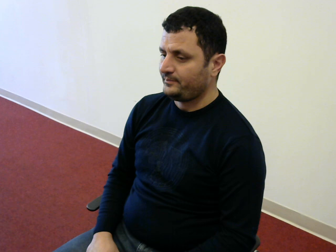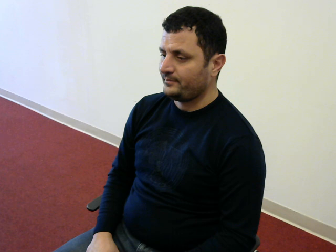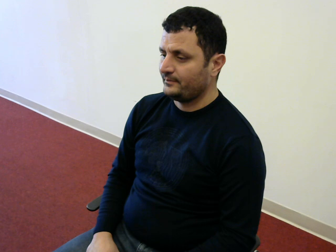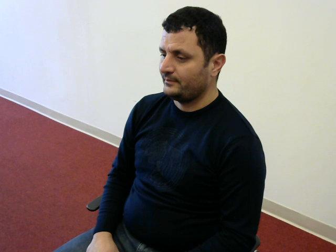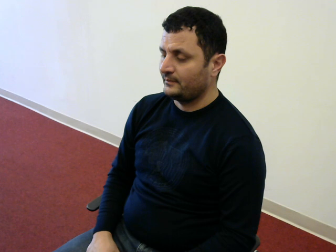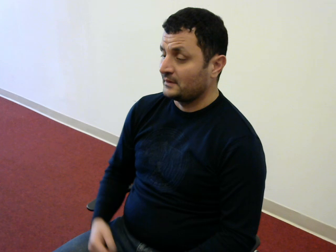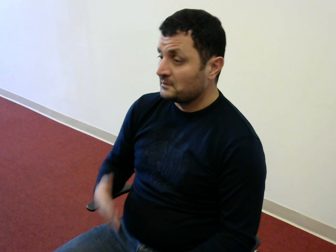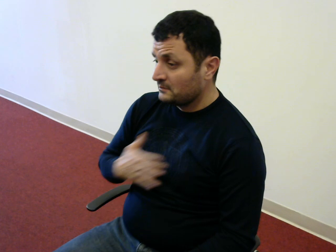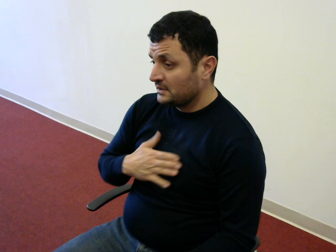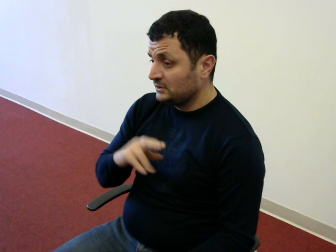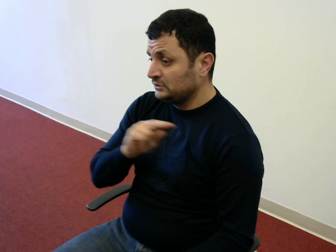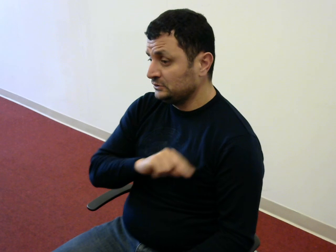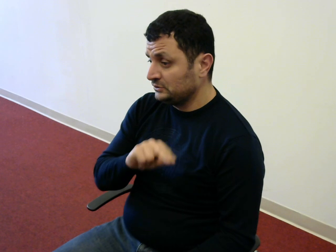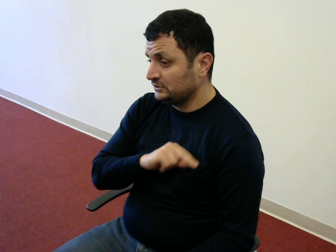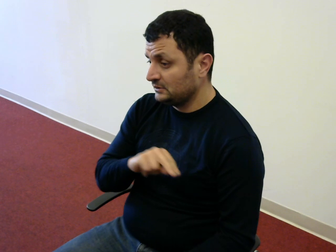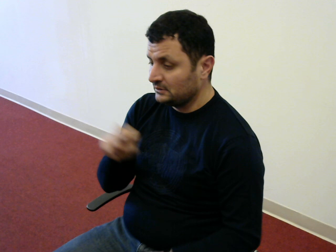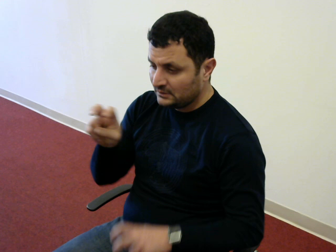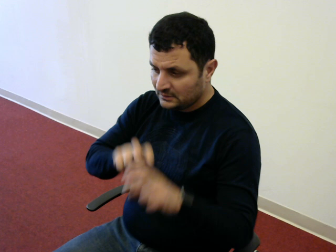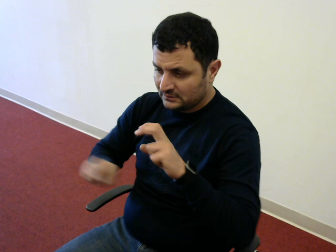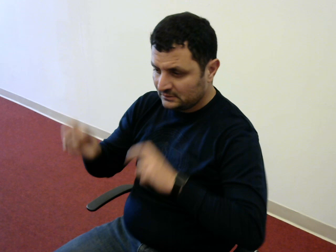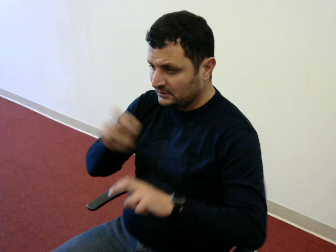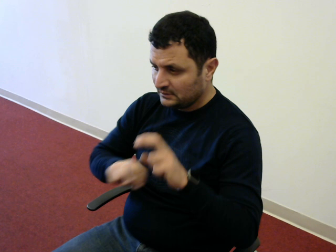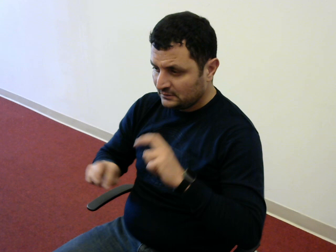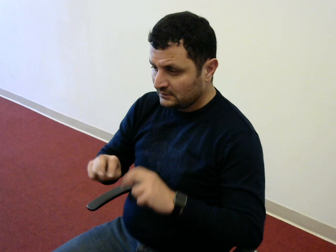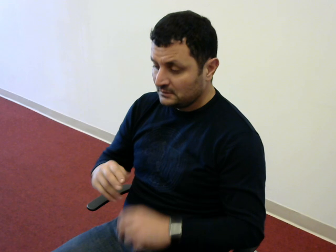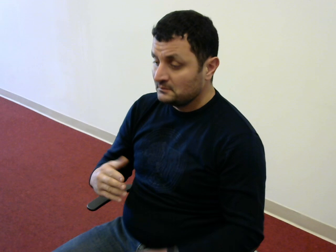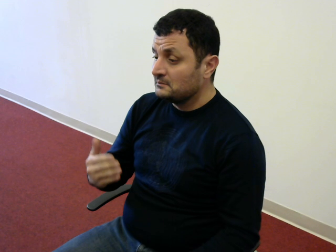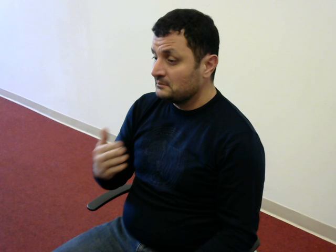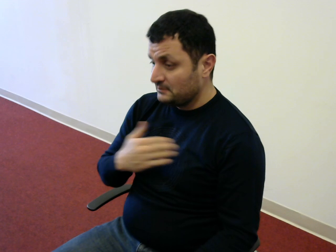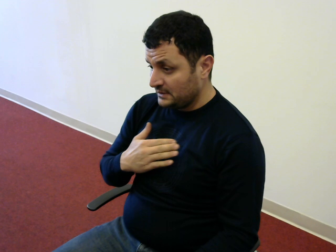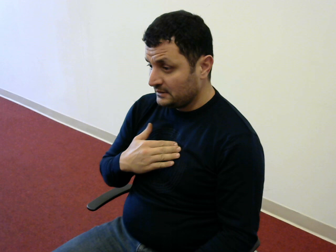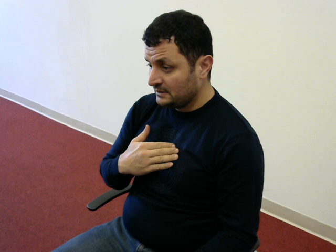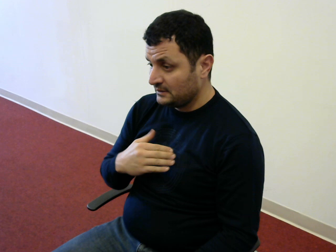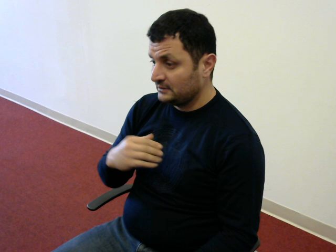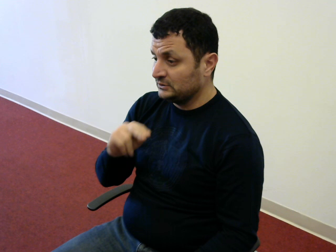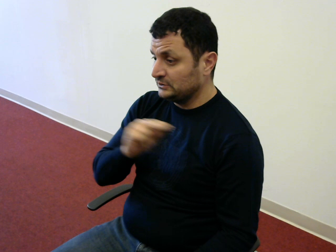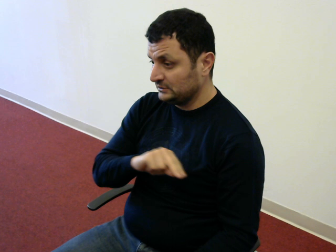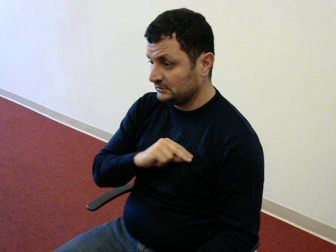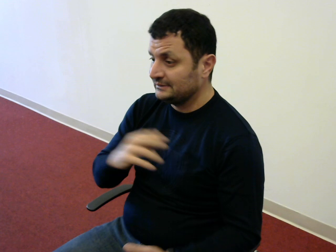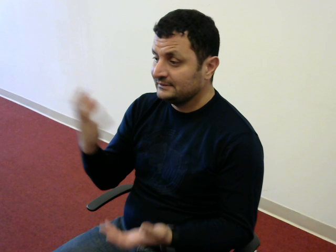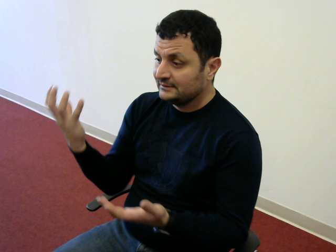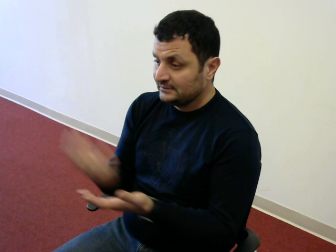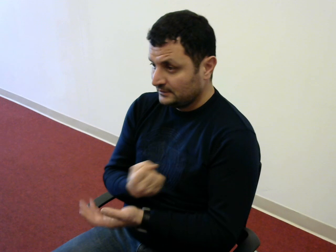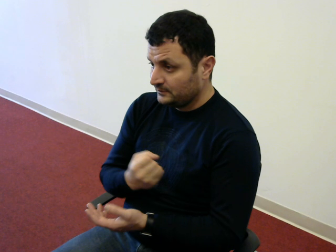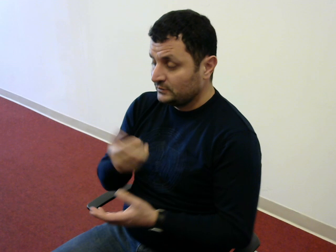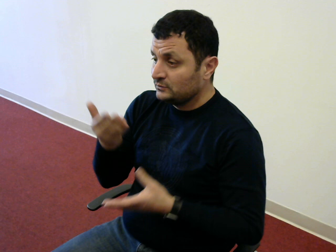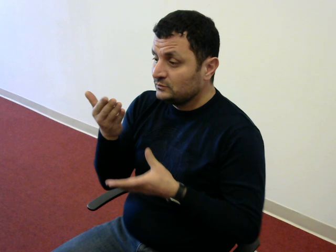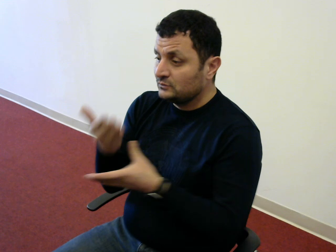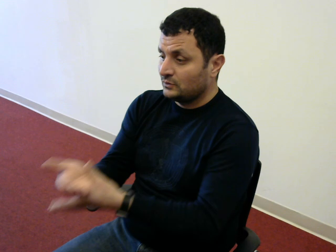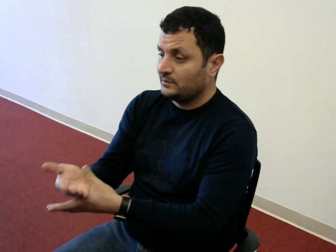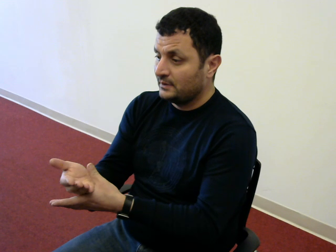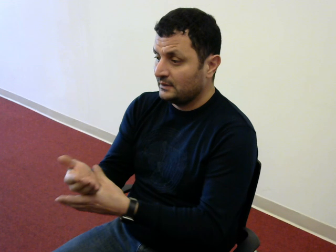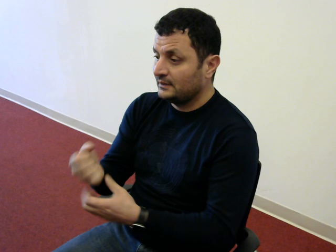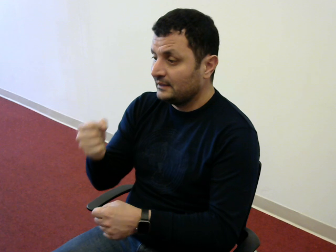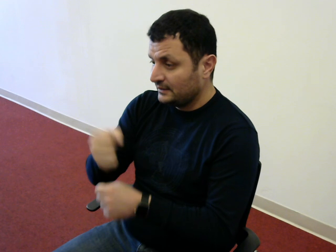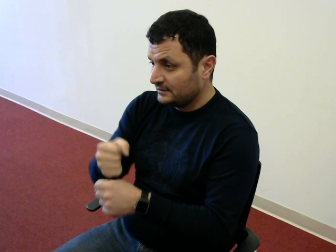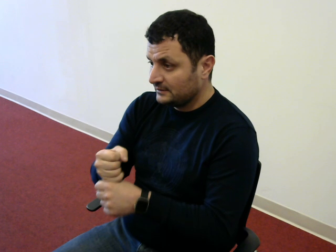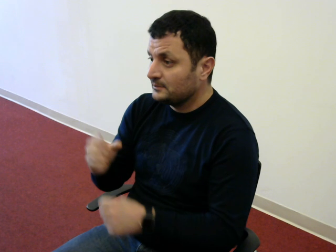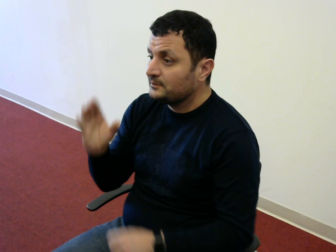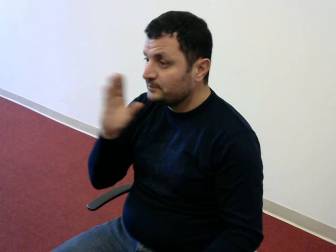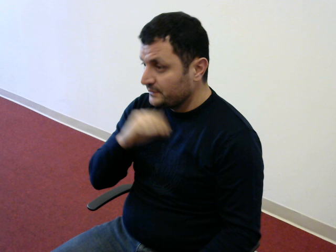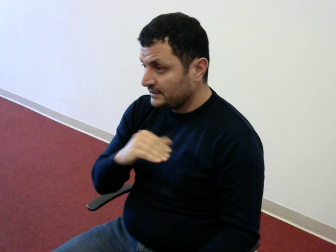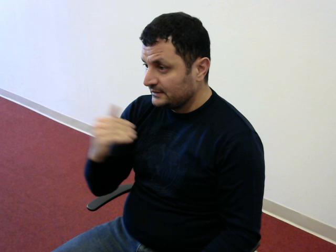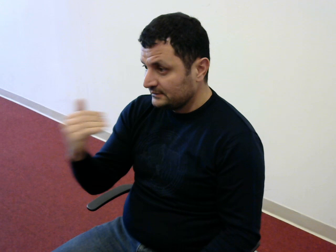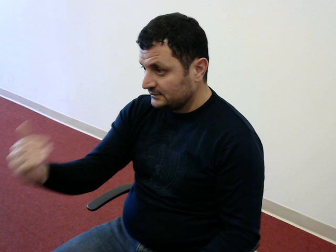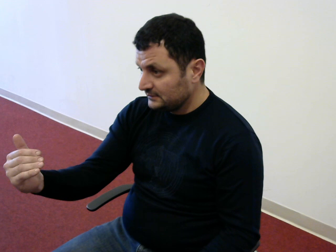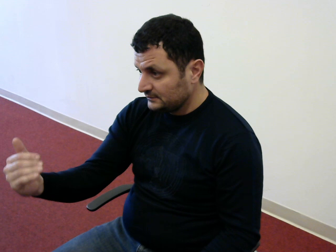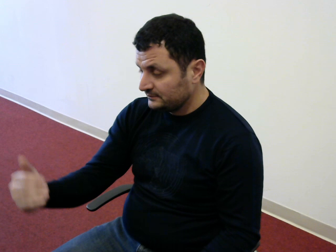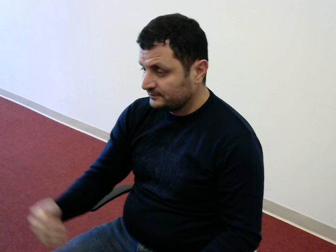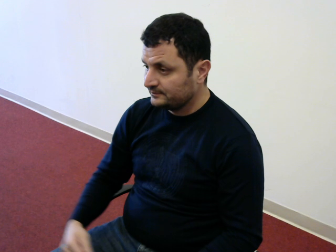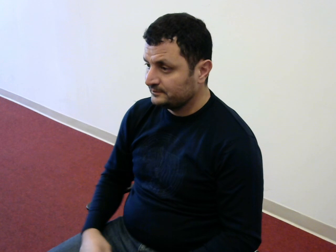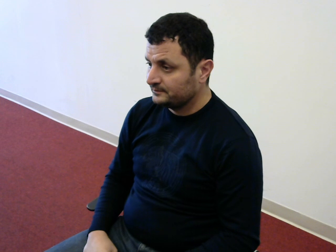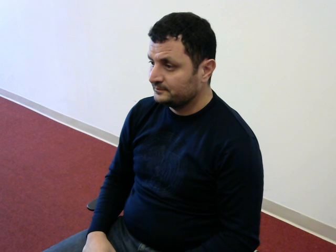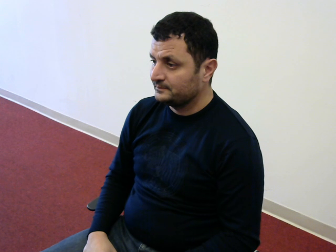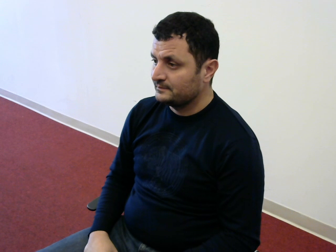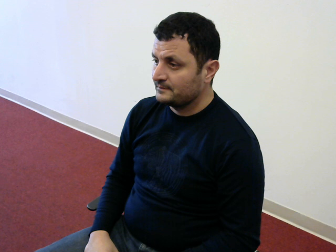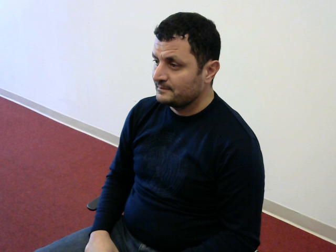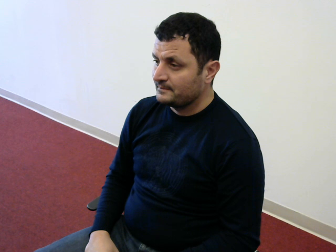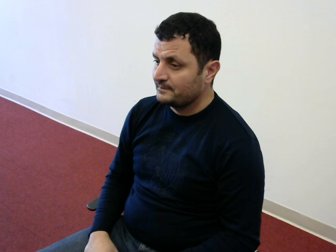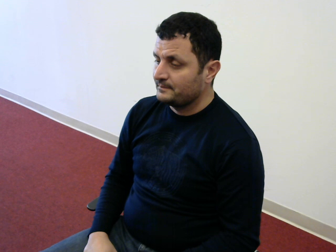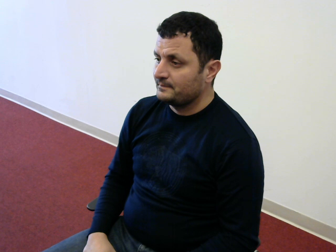Mən iş axtarıram, mənə iş tapmaqda kömək edə bilərsinizmi?